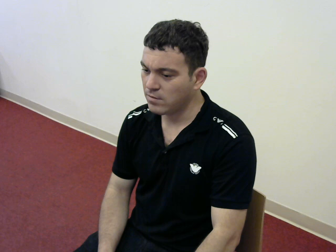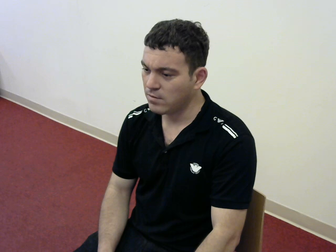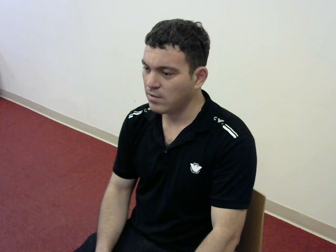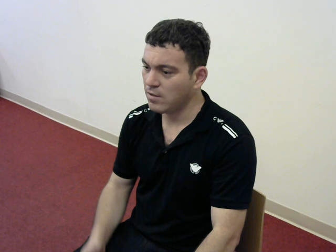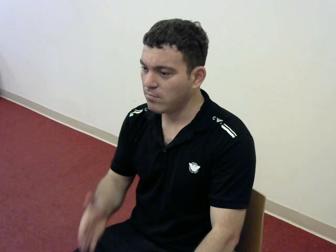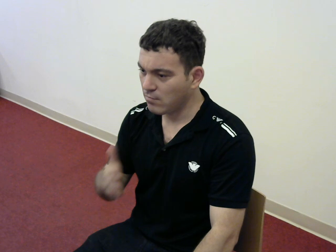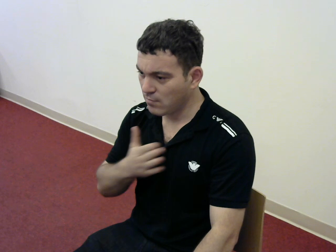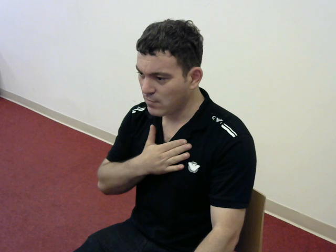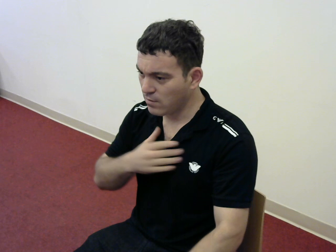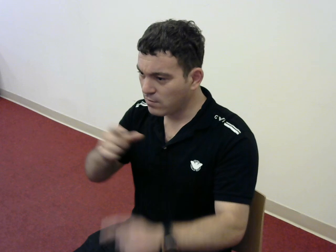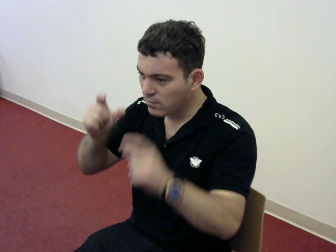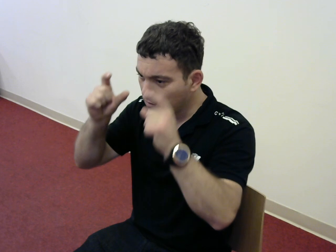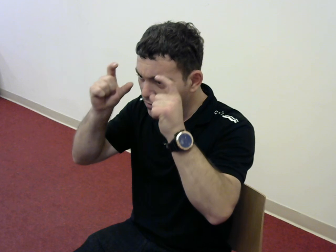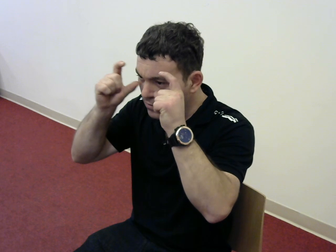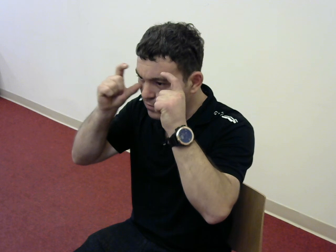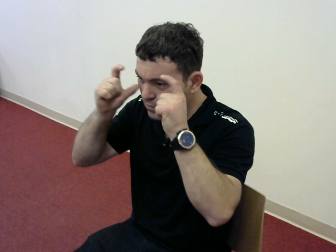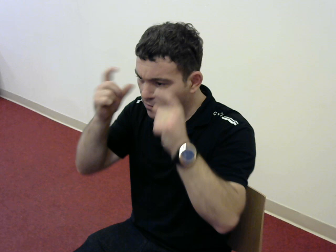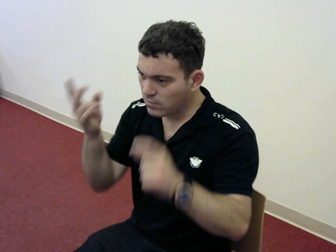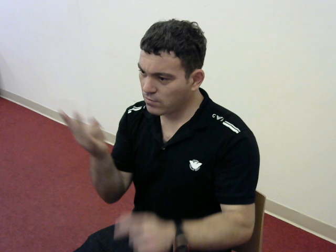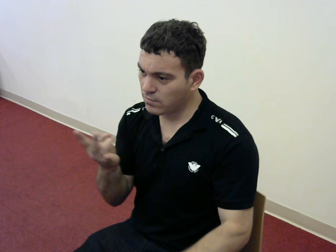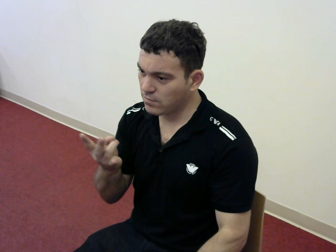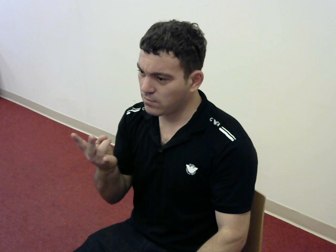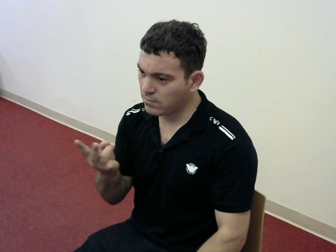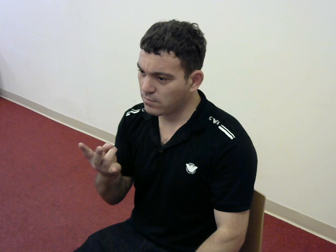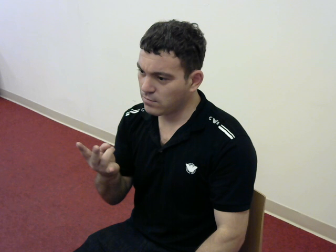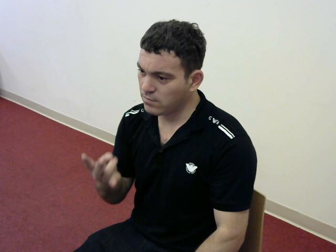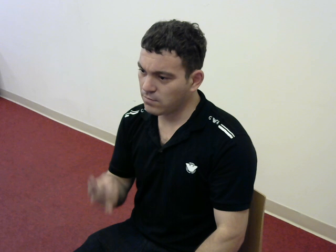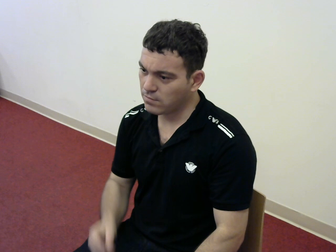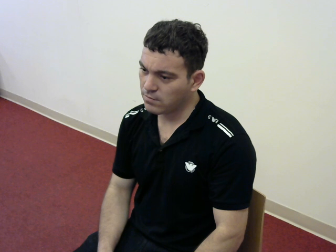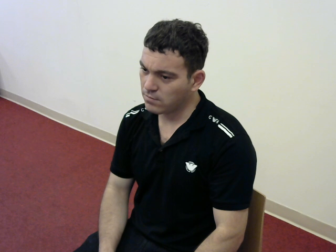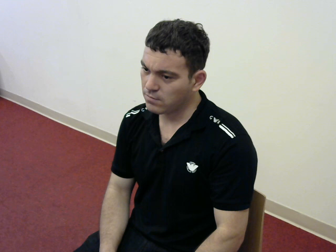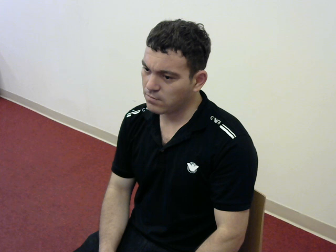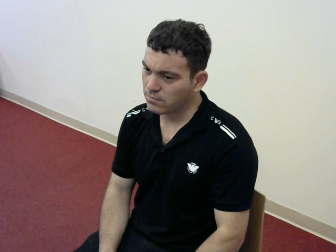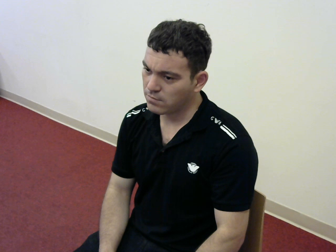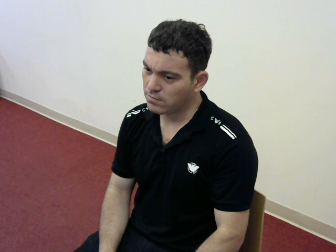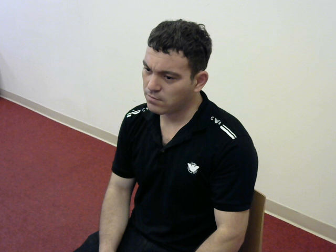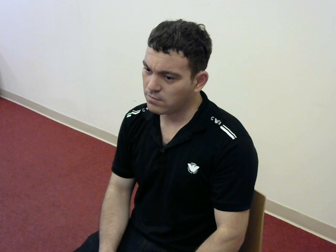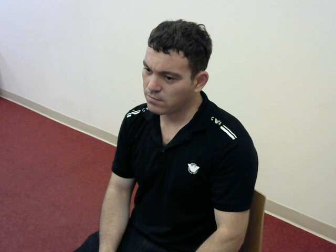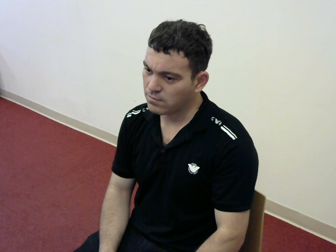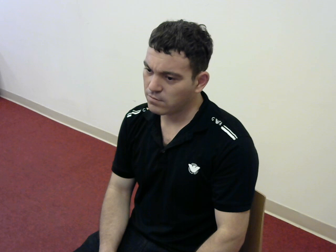Mənə eynək lazımdır